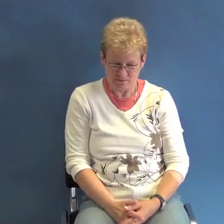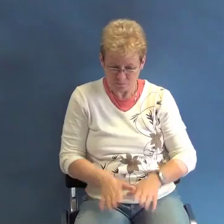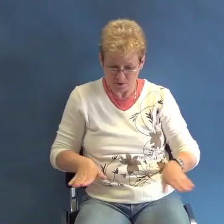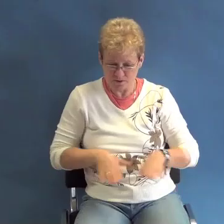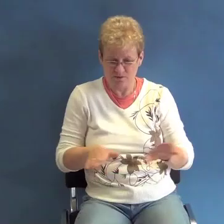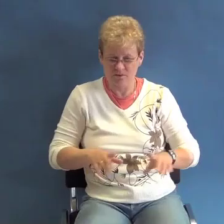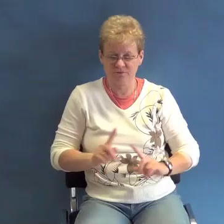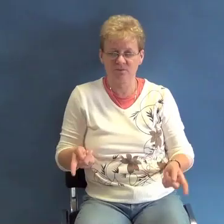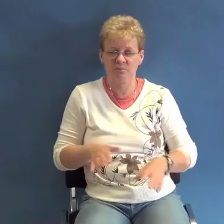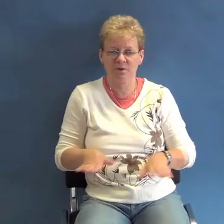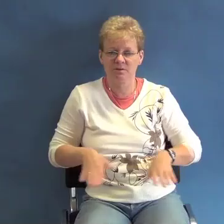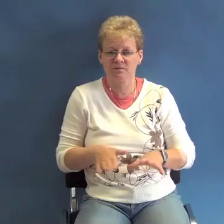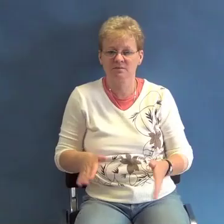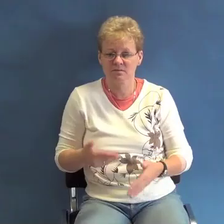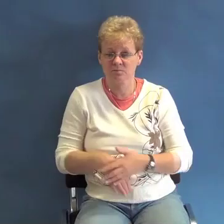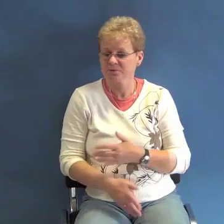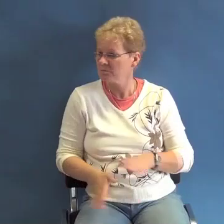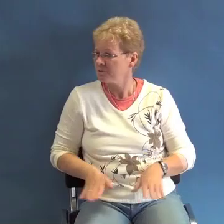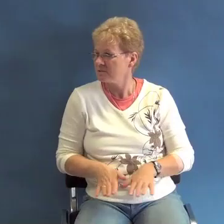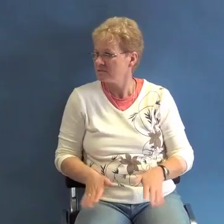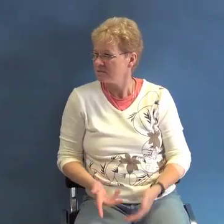Nie wolno pływać, bo można się utopić na basenie.